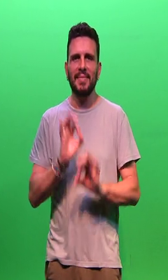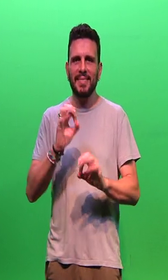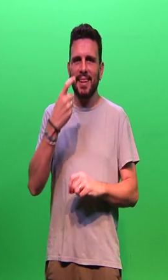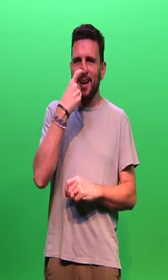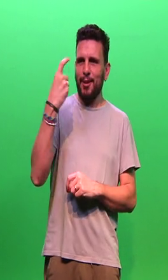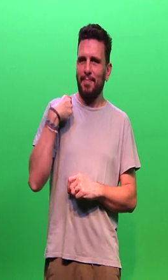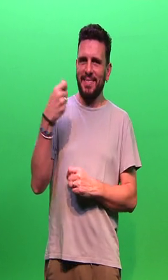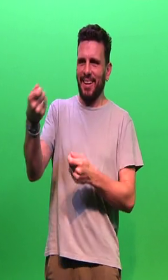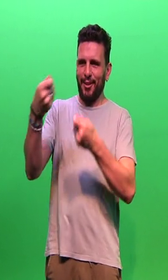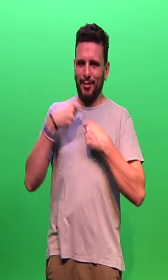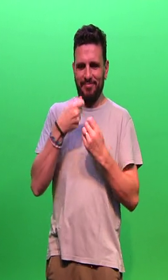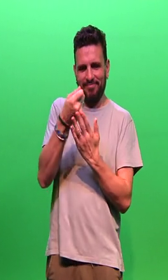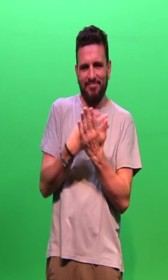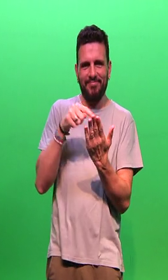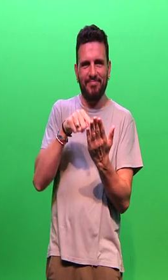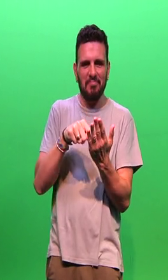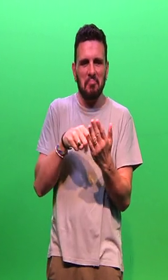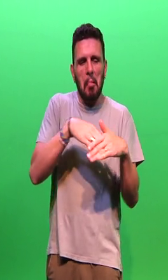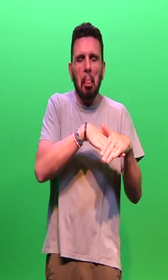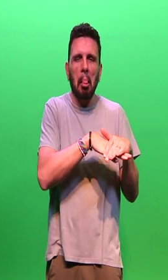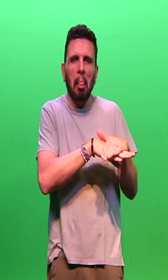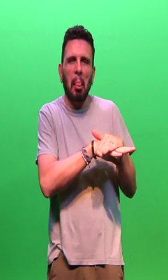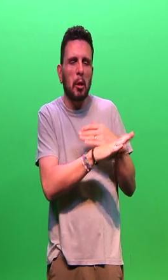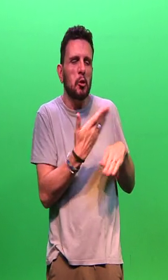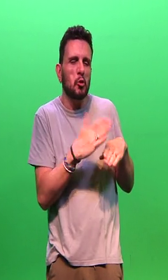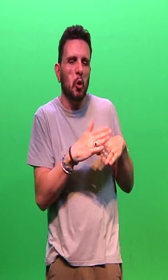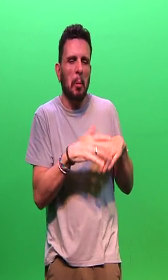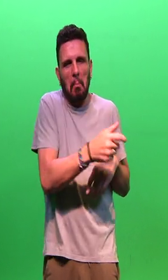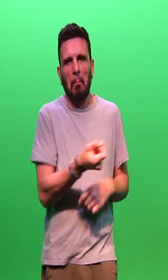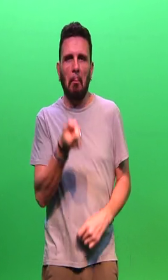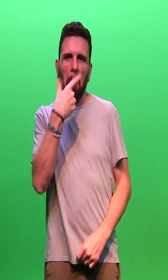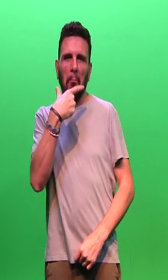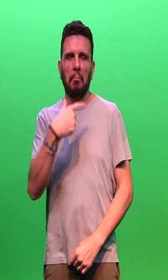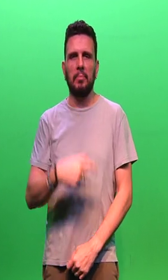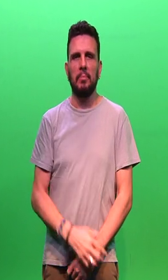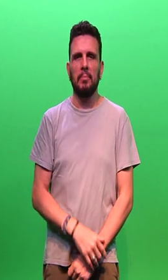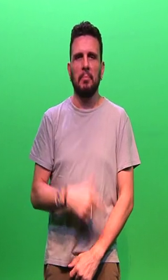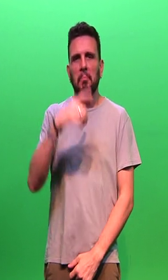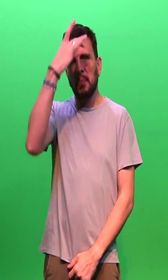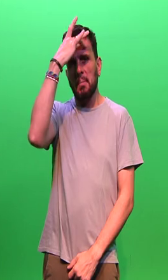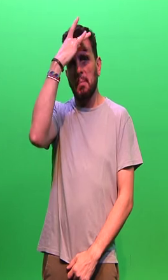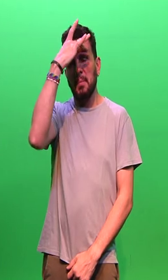L'any passat em van receptar medicaments i els vaig guardar, i com que em sobraven pastilles, me n'he pres una pel mal de cap.